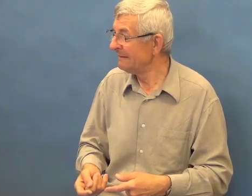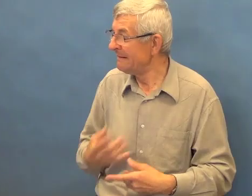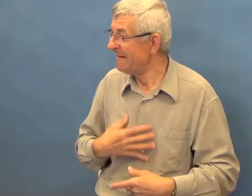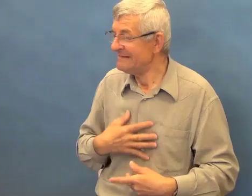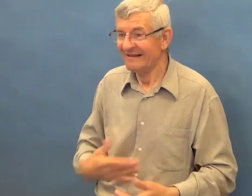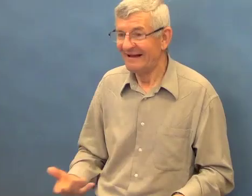Myć się.